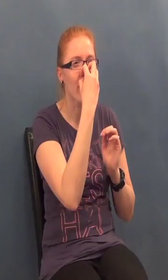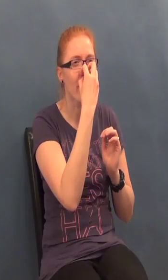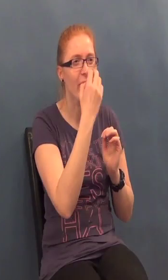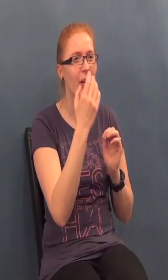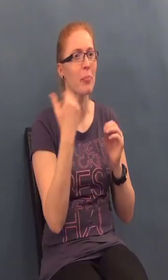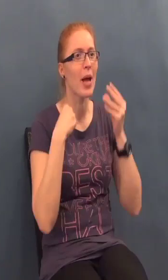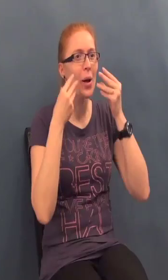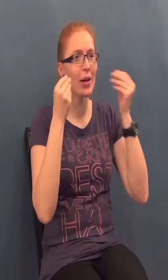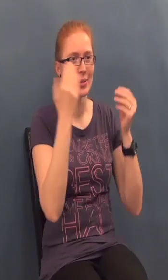Białe wąsy, czarny nos.